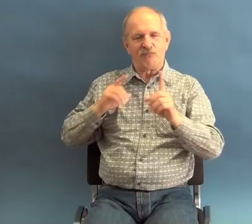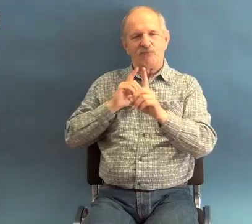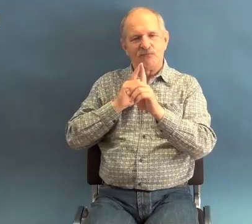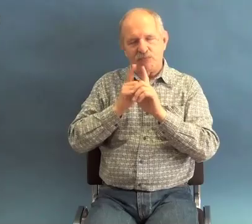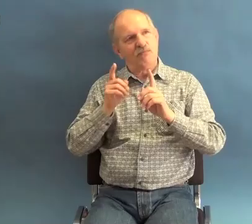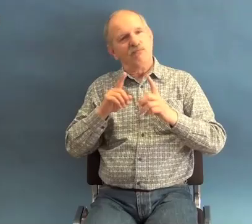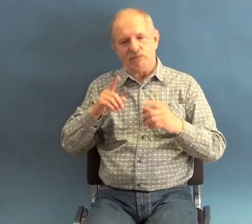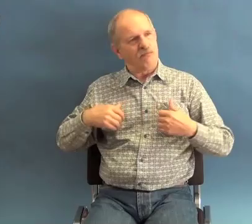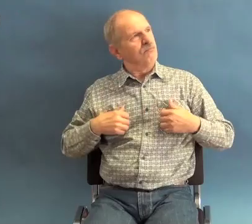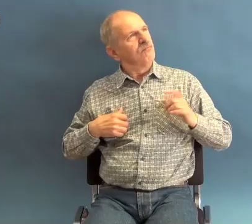Przygląda się, co się stało.